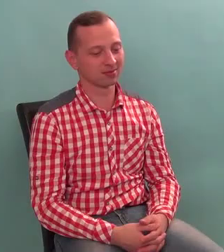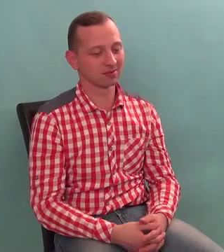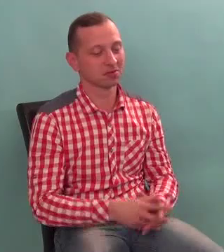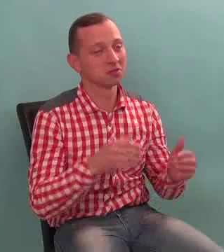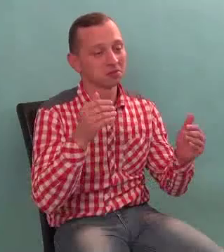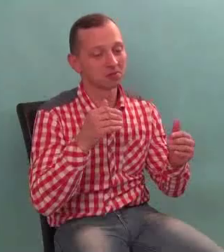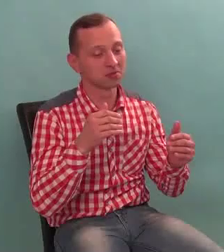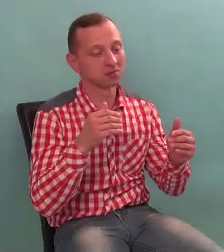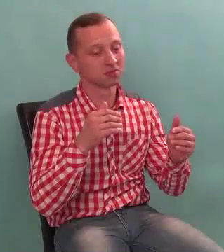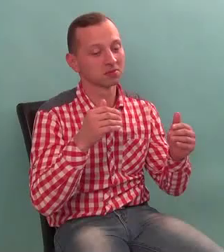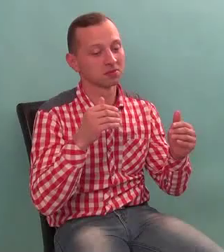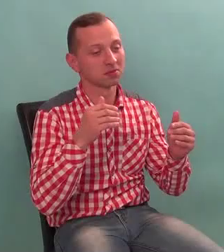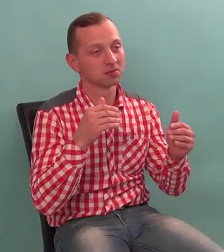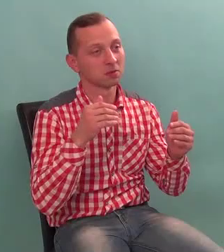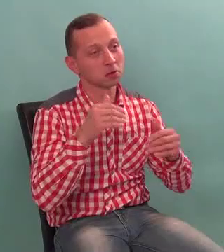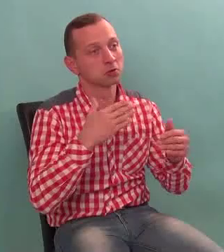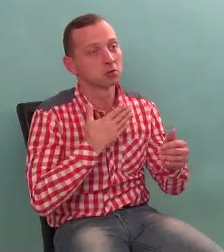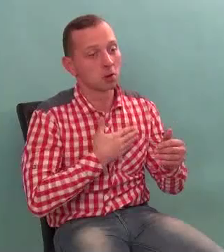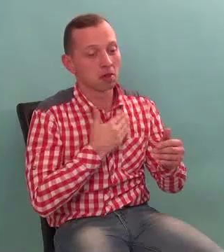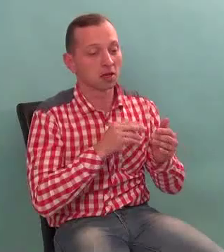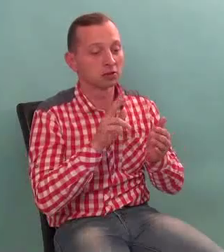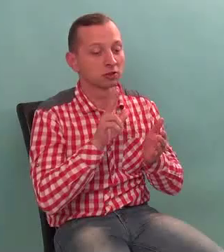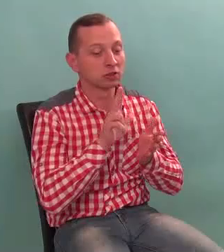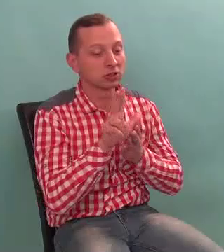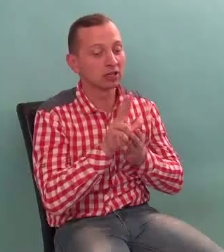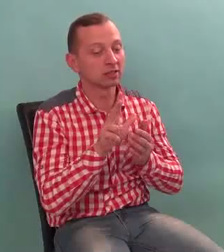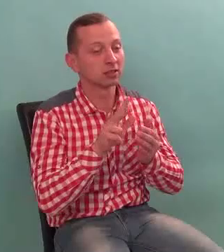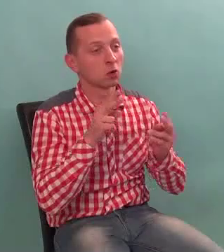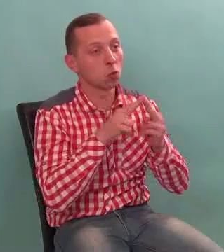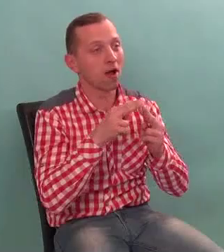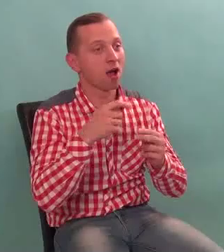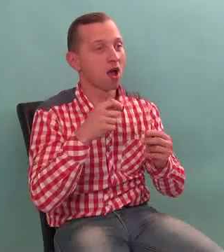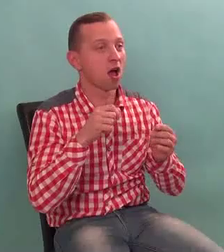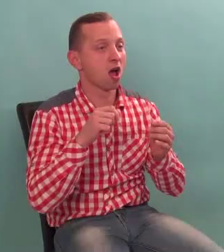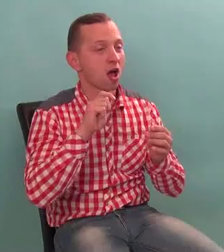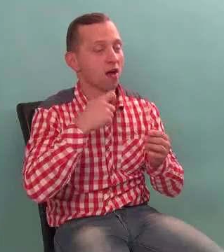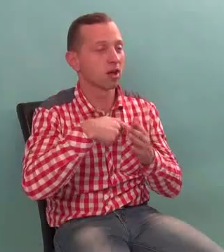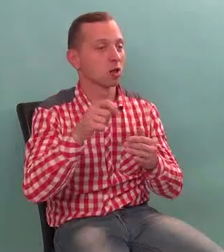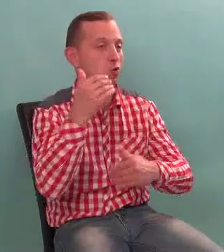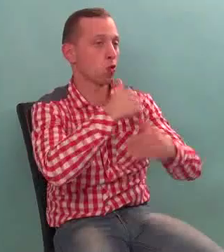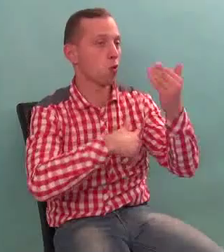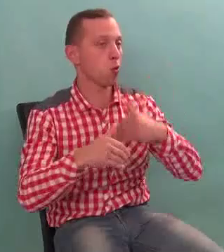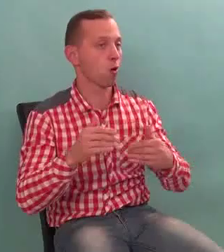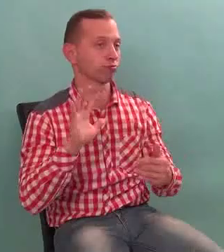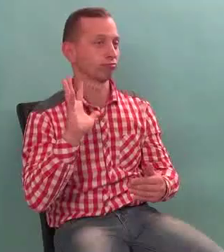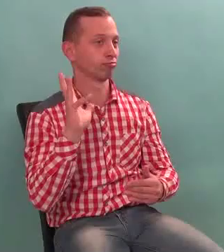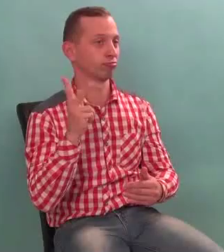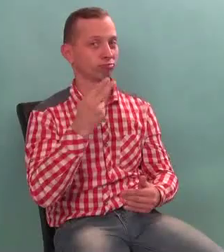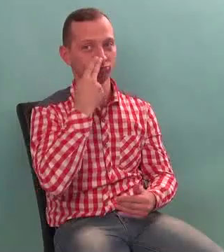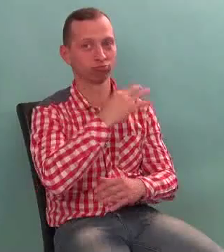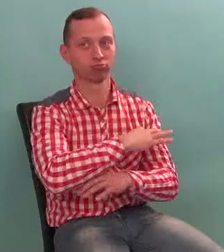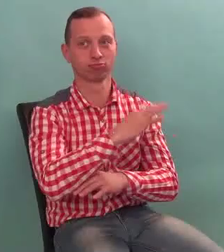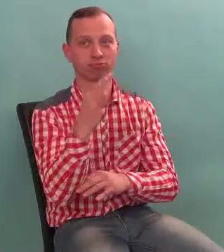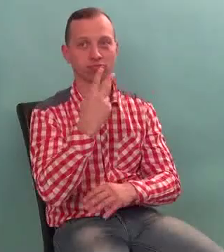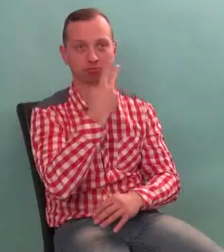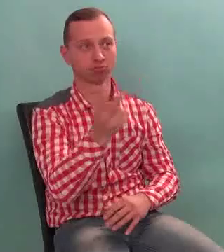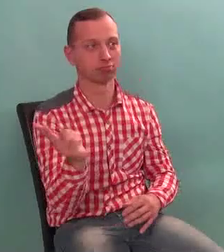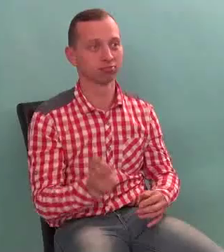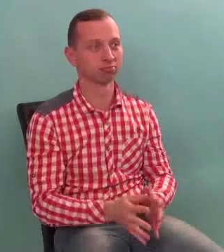Może w sobotę, trzynastego, umówimy się na wyjazd w góry, ładne widoki są, dawno mnie tam nie było.